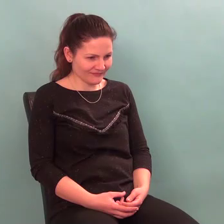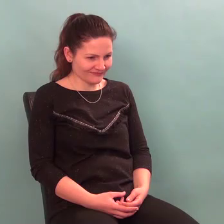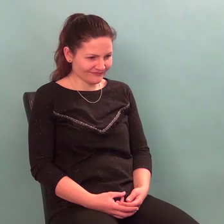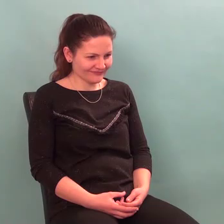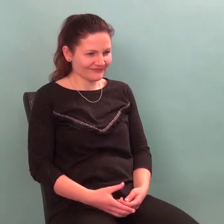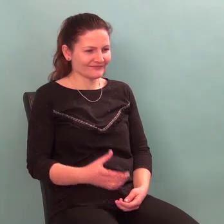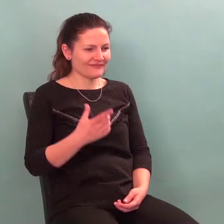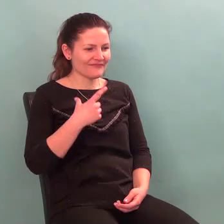Aha.